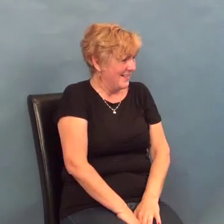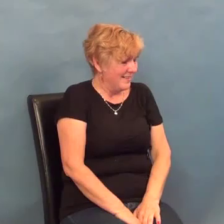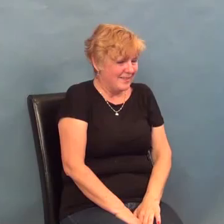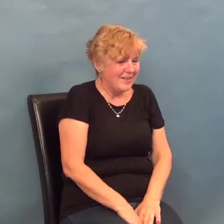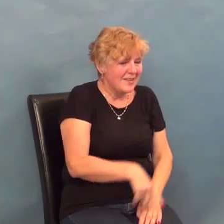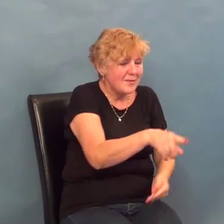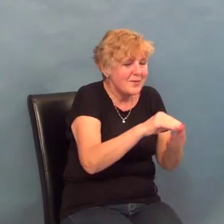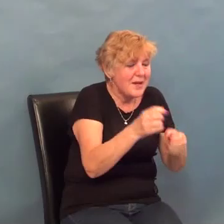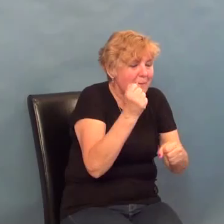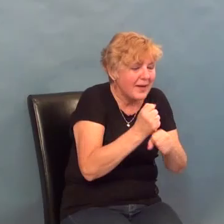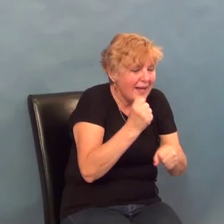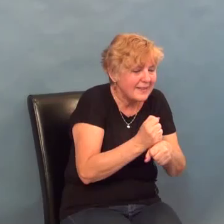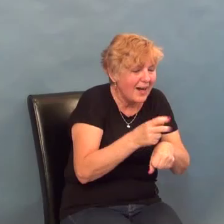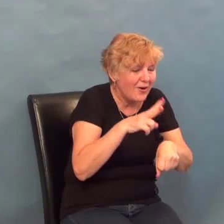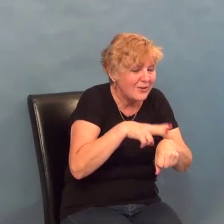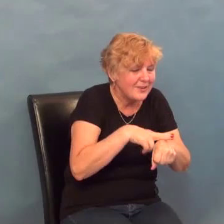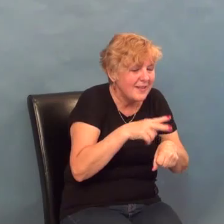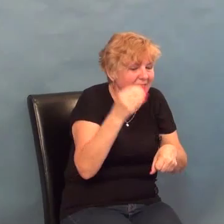Tu jest napisane: praca, godzina, nauka języka.